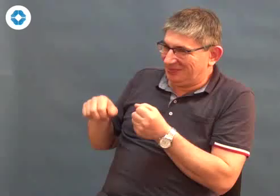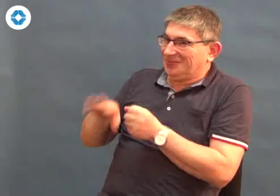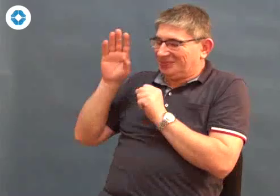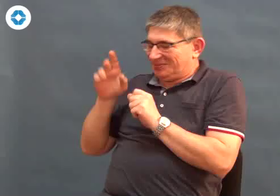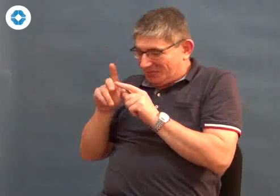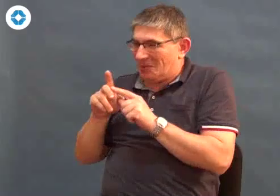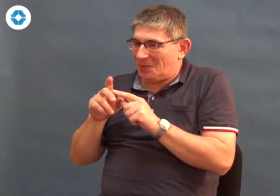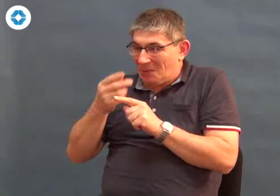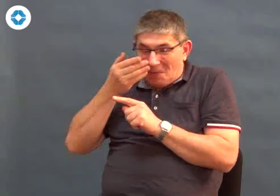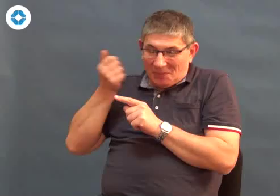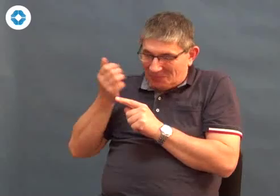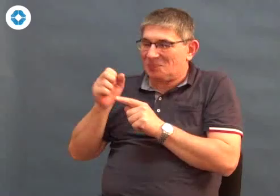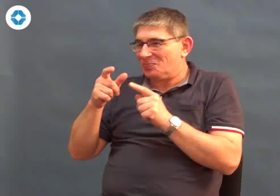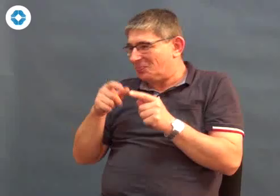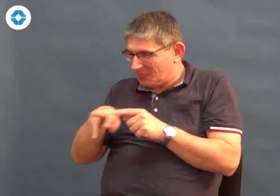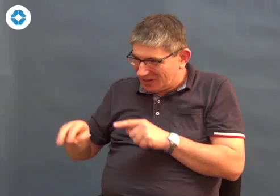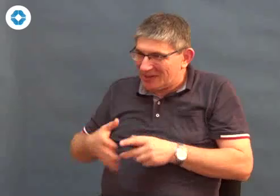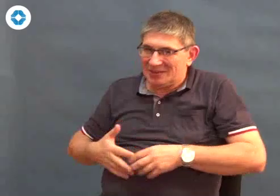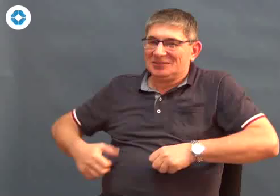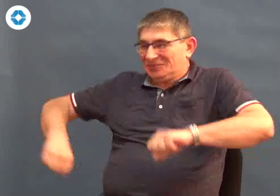Policjant ociera twarz i wyciąga ręce do przodu.